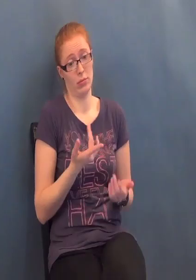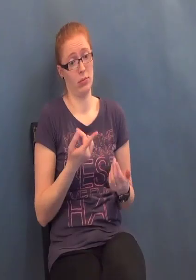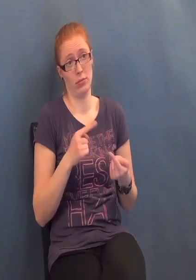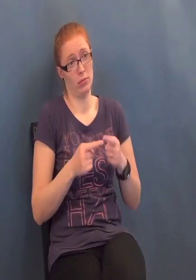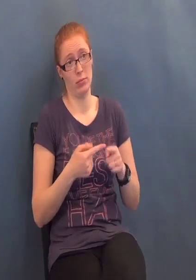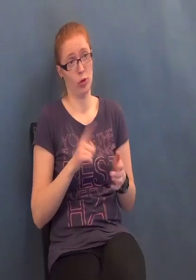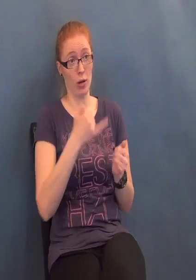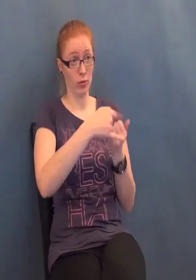To nie pasuje, jest źle.